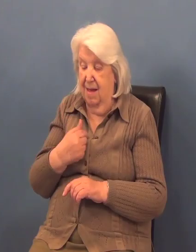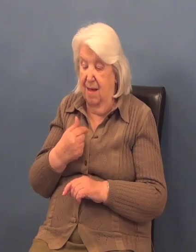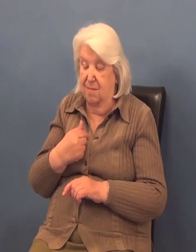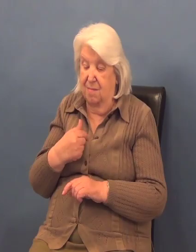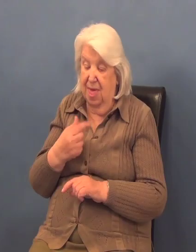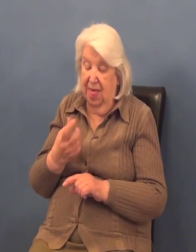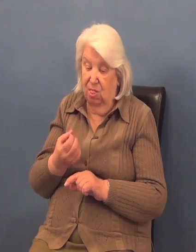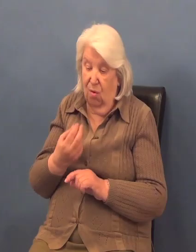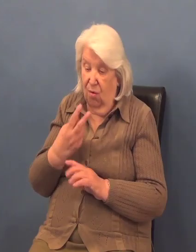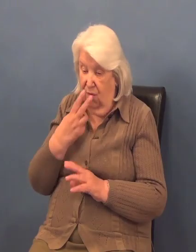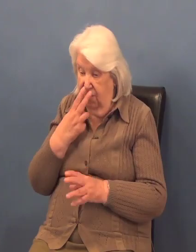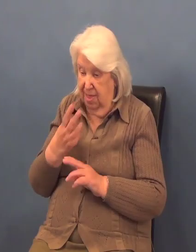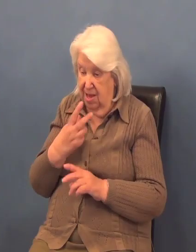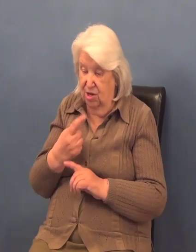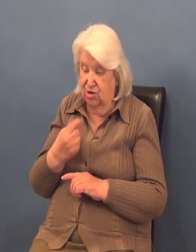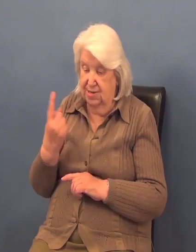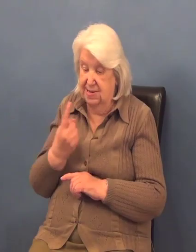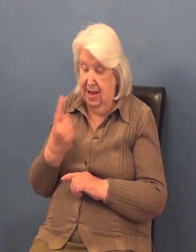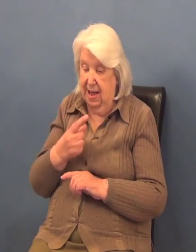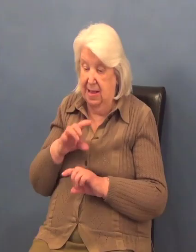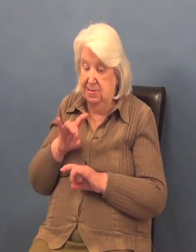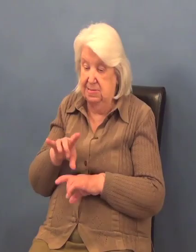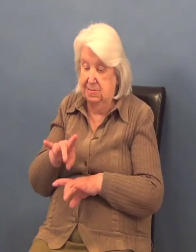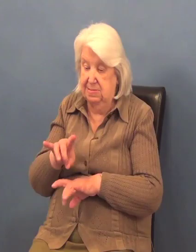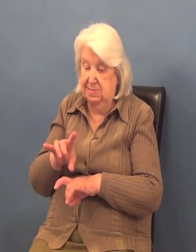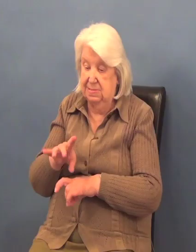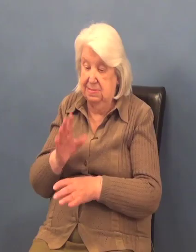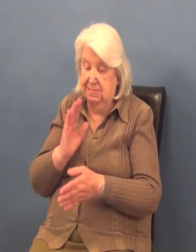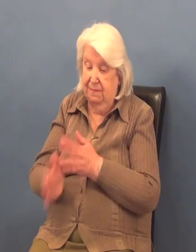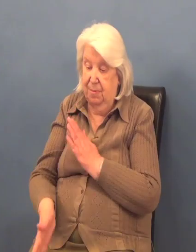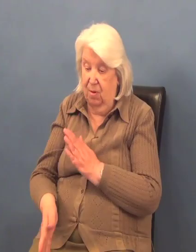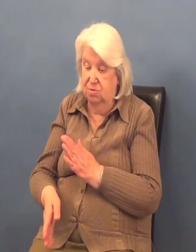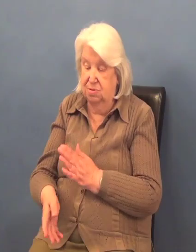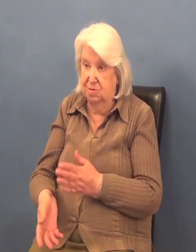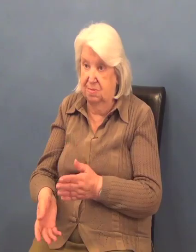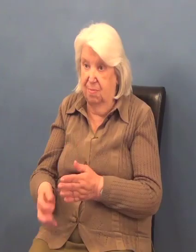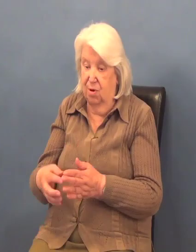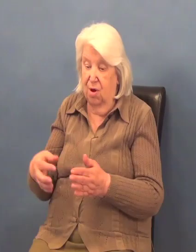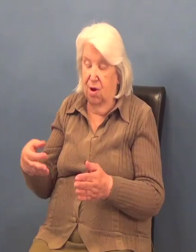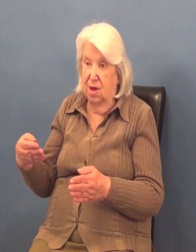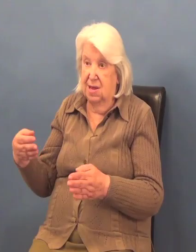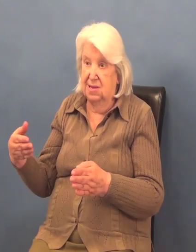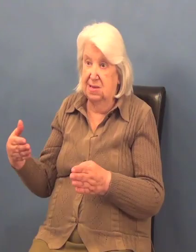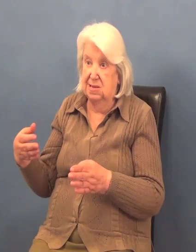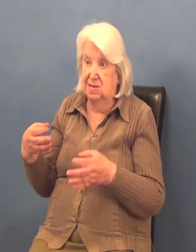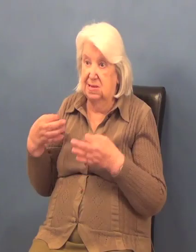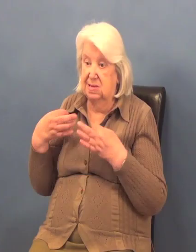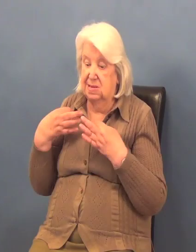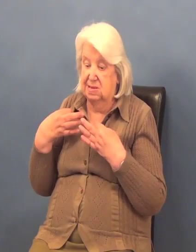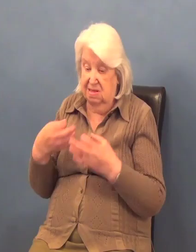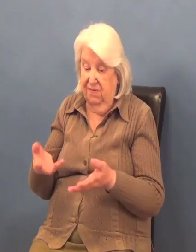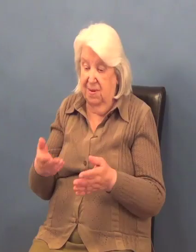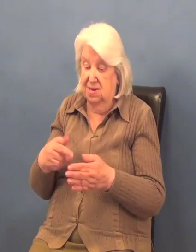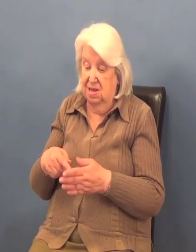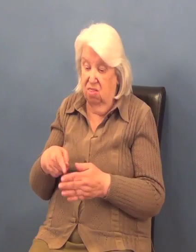Mi się wydaje, że to jest zakaz wbiegania wprost pod samochód... No właśnie.